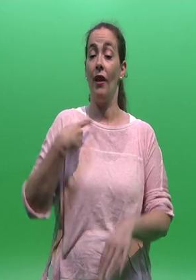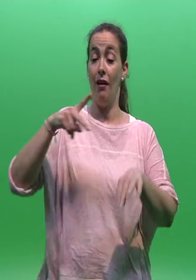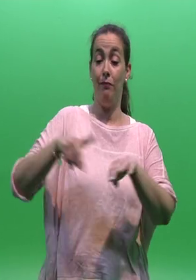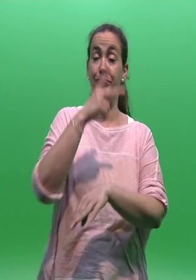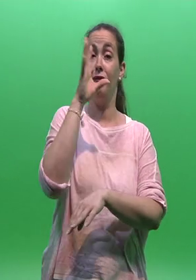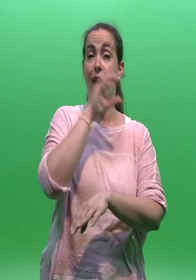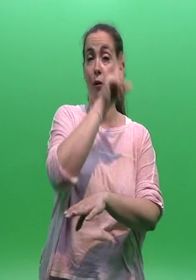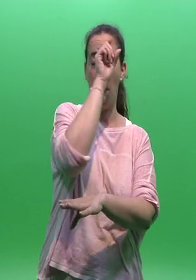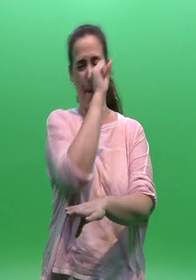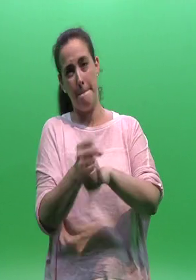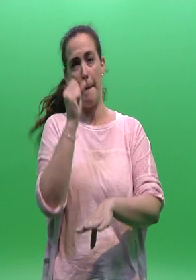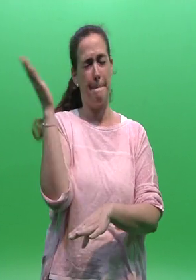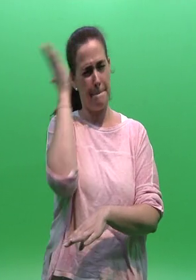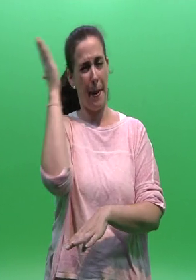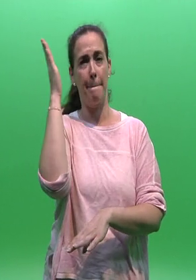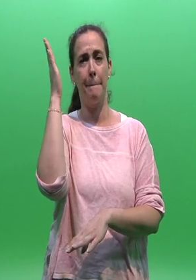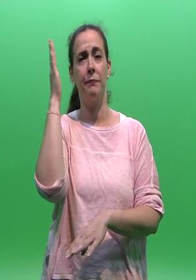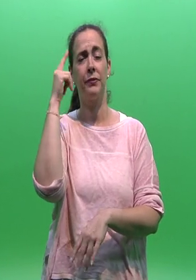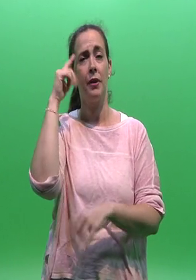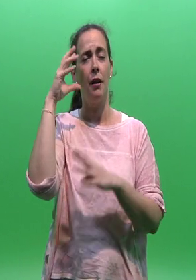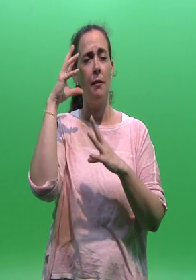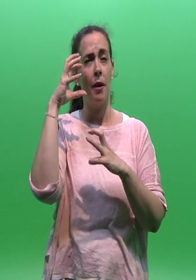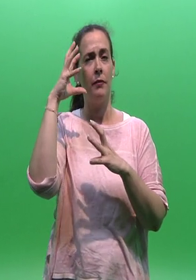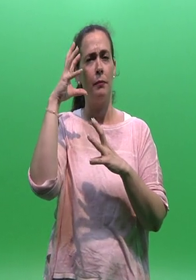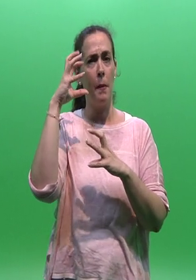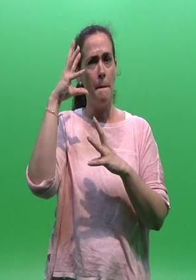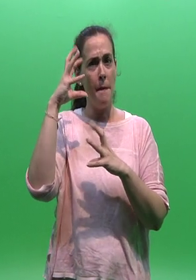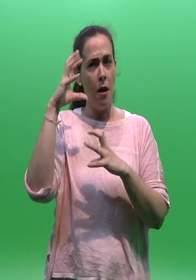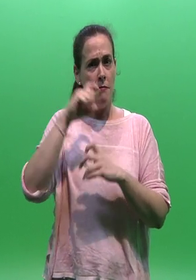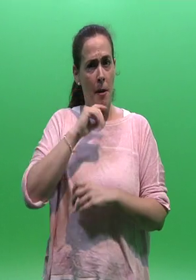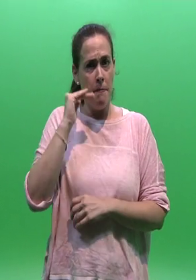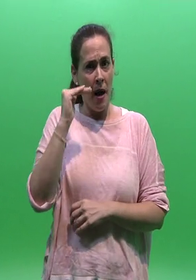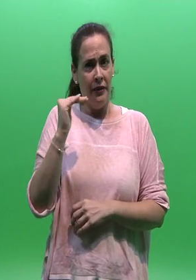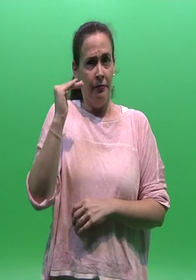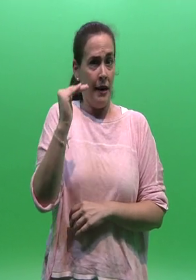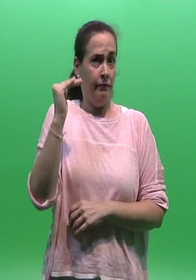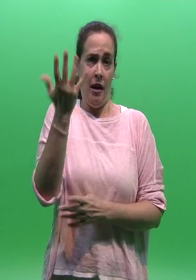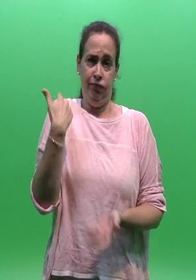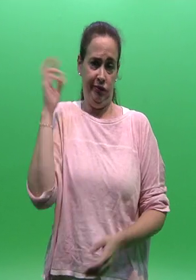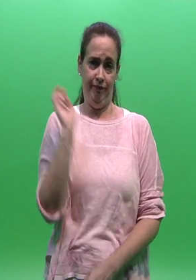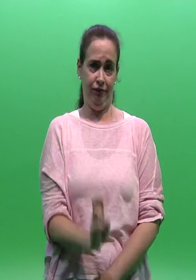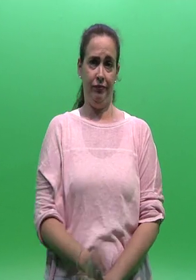Vaig relliscar per error i vaig picar amb el cap a terra. Sento contraccions al cap i el dolor va a més, per això he vingut.